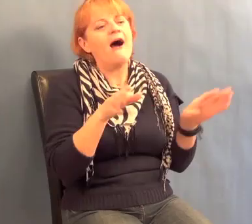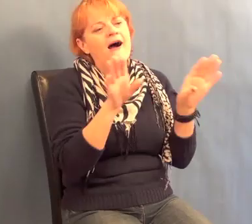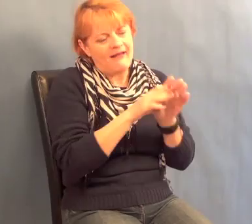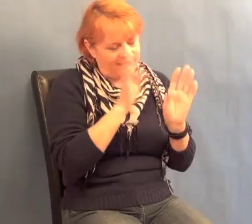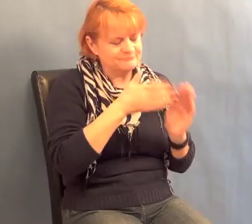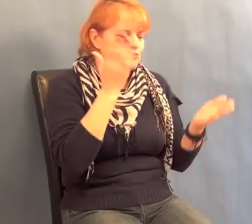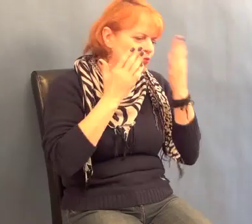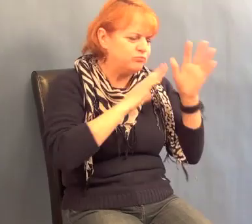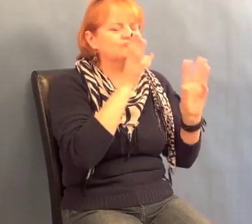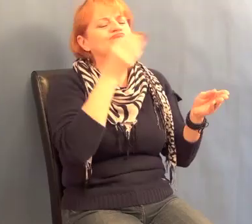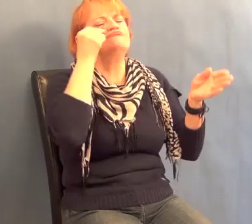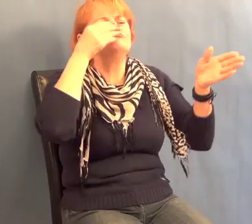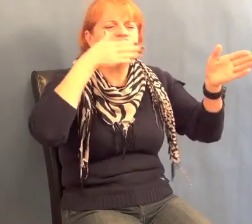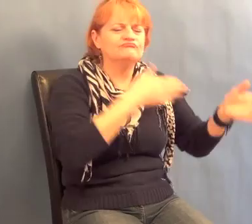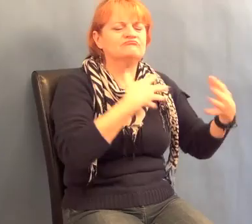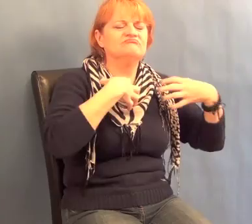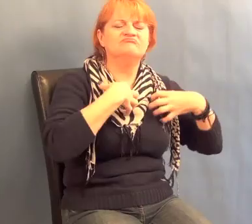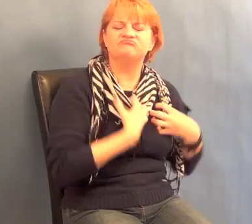Umył twarz i się położył, był bardzo zmęczony.